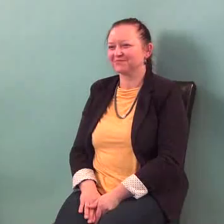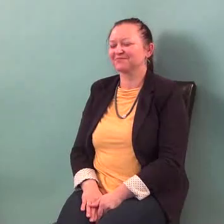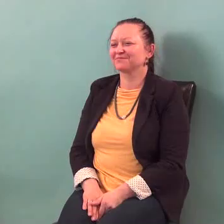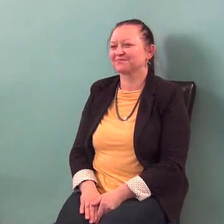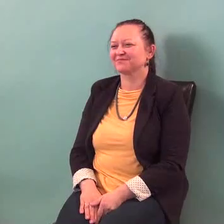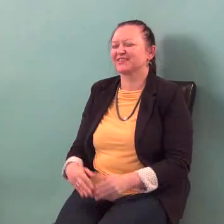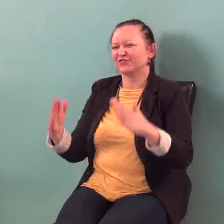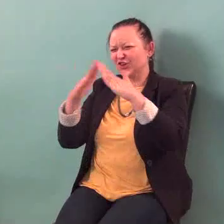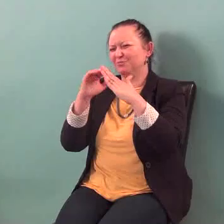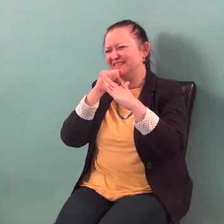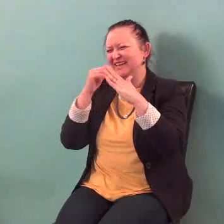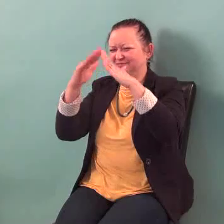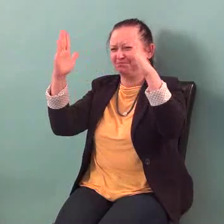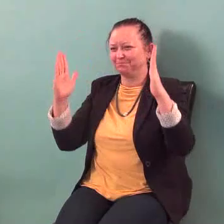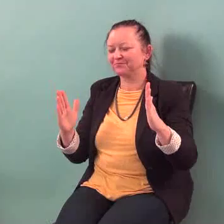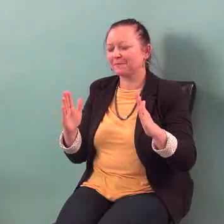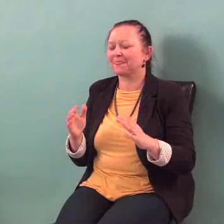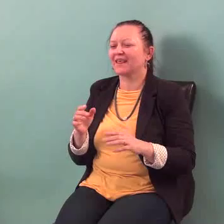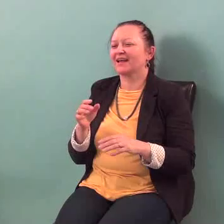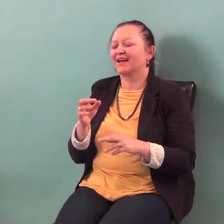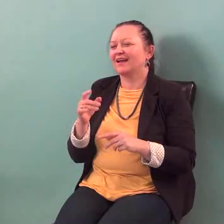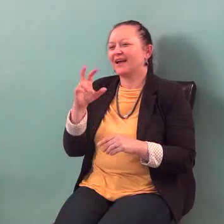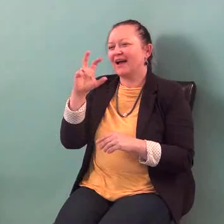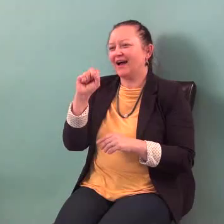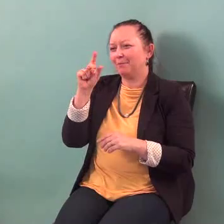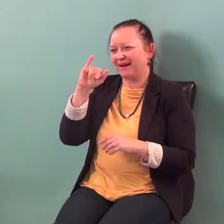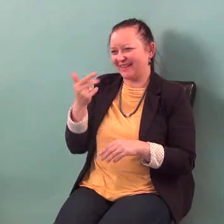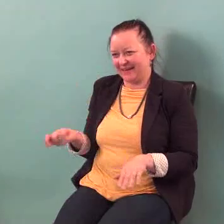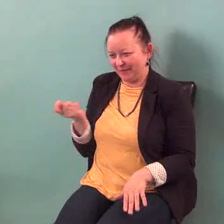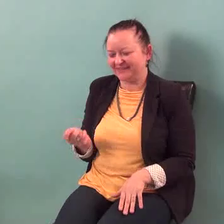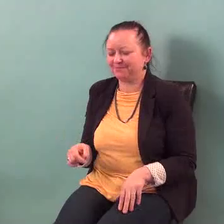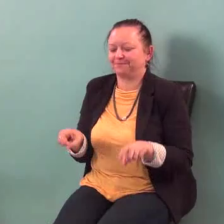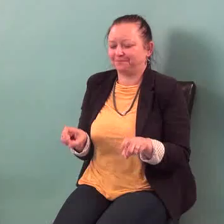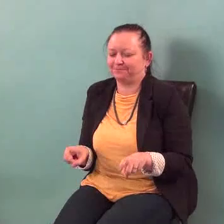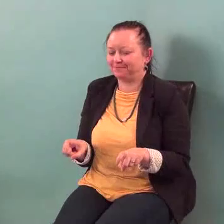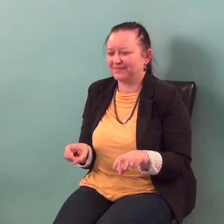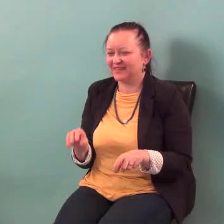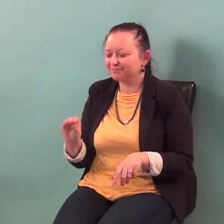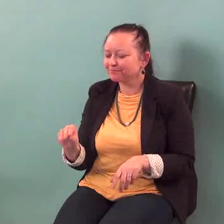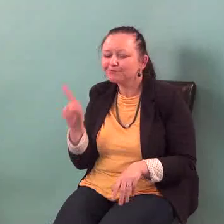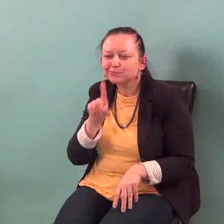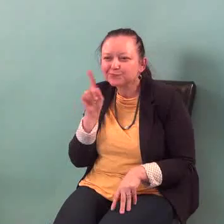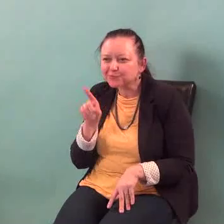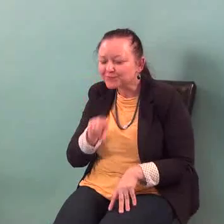W starym domu, Charlie Chaplin siedzi i rozmawia z małym chłopcem.